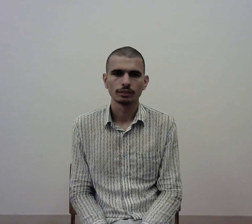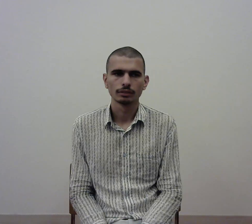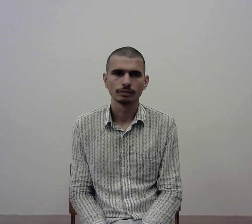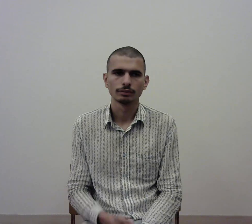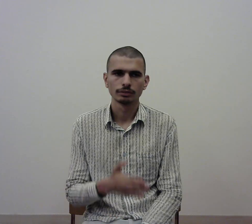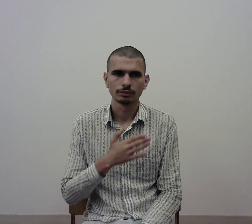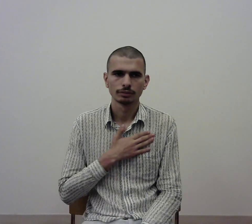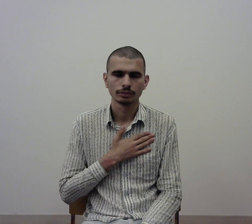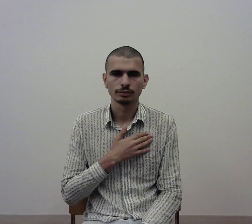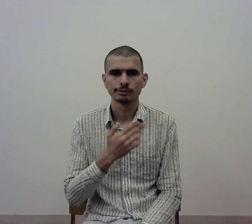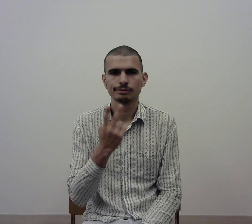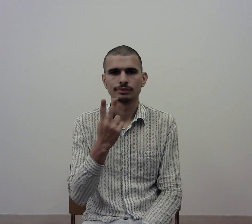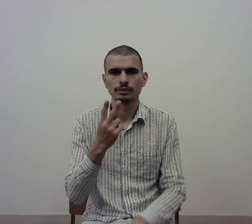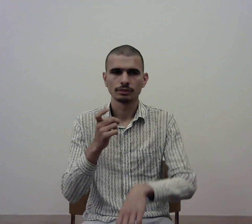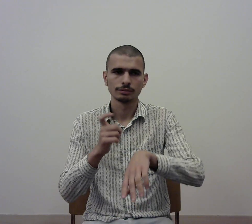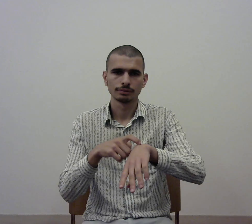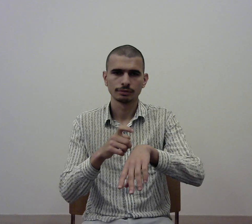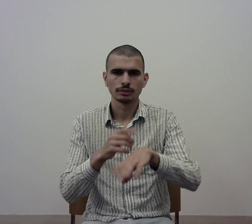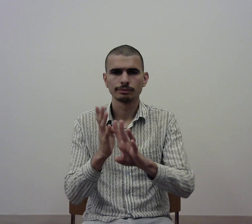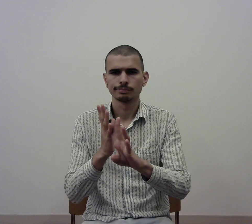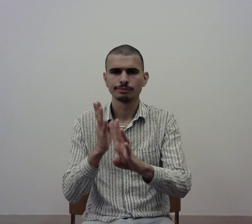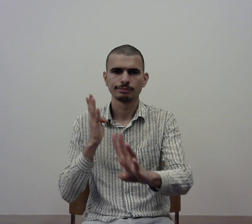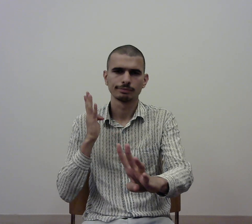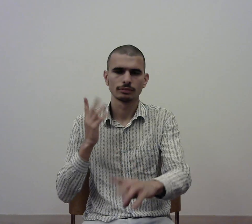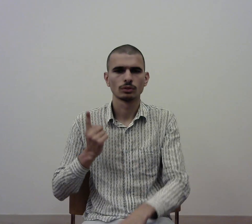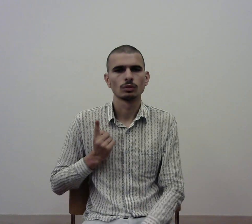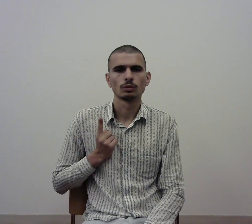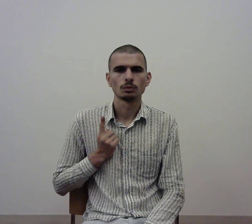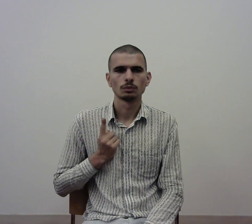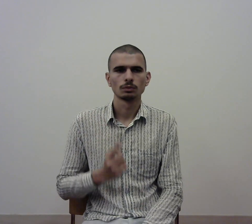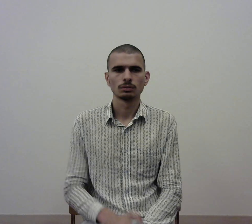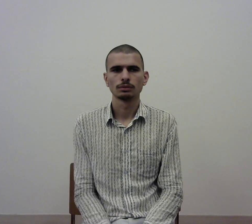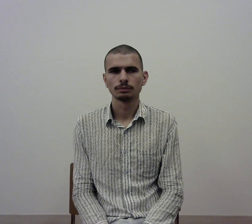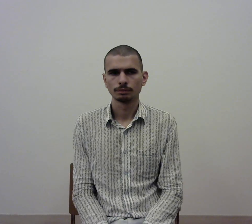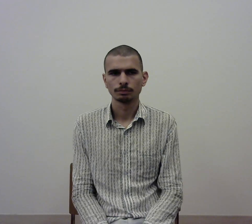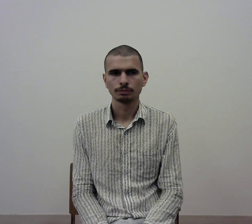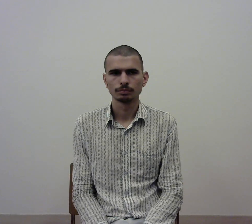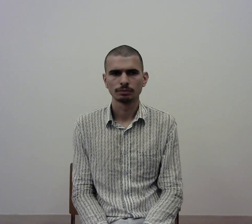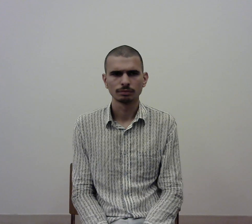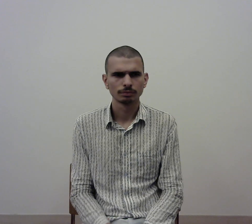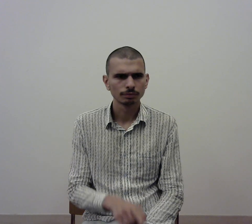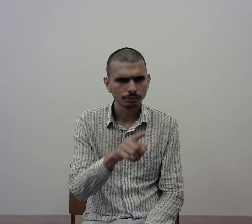Mən iki saatdır növbədə gözləyirəm